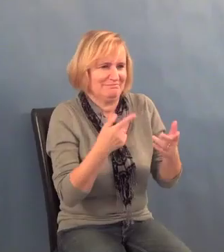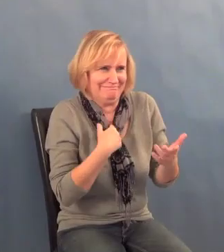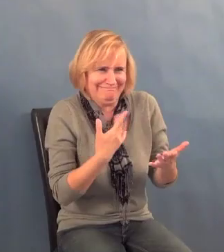Nie wiem.